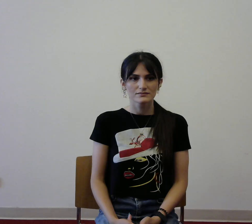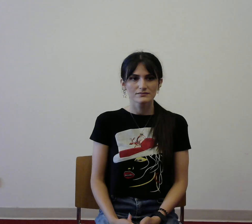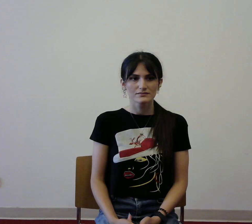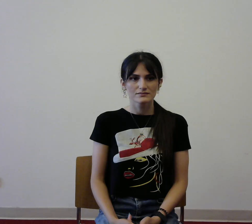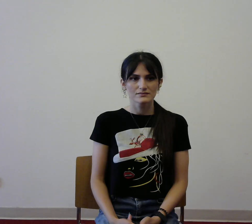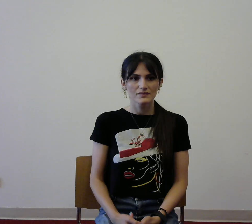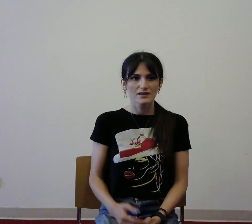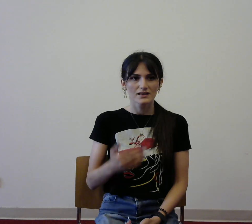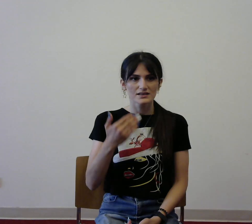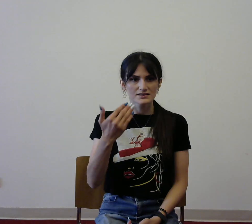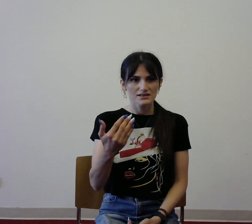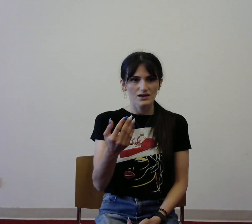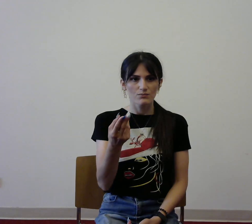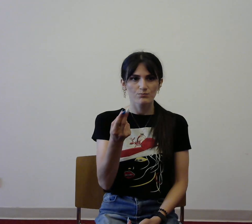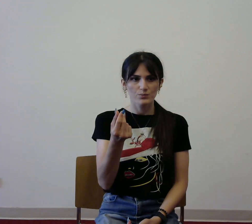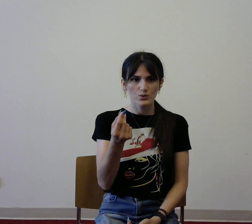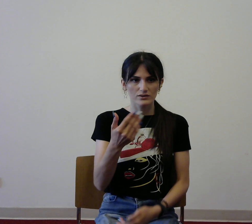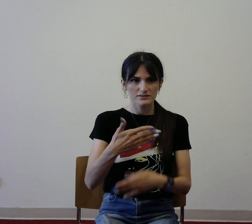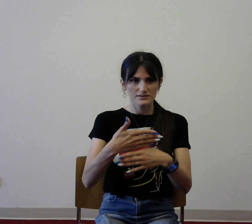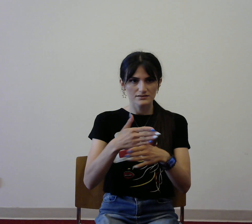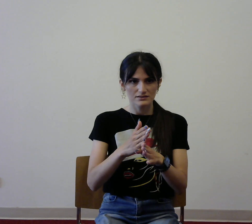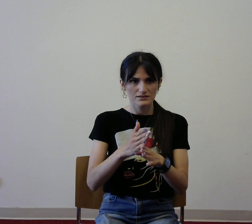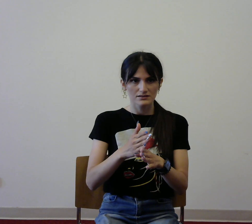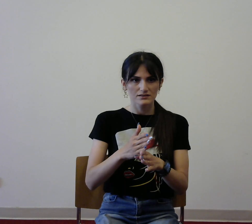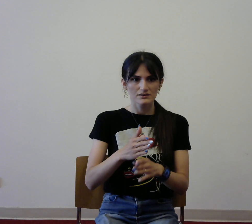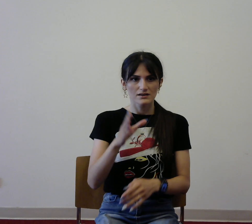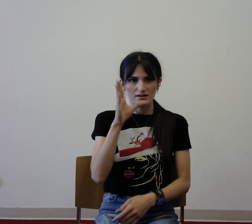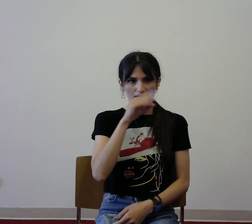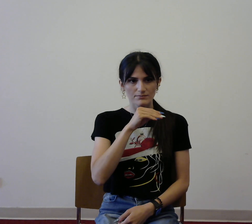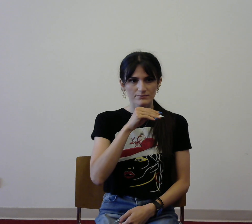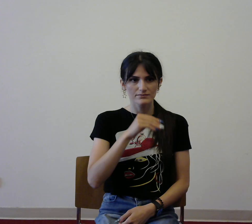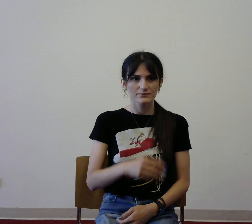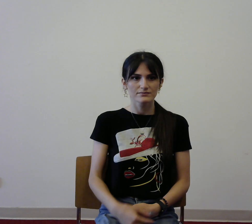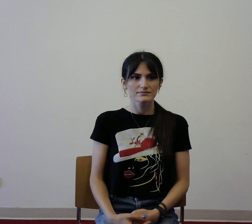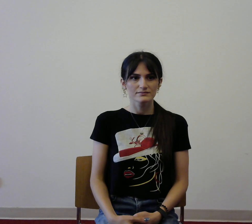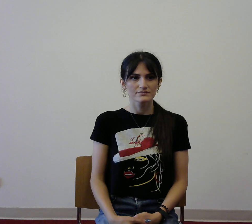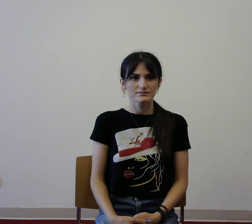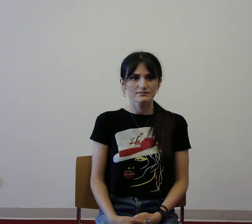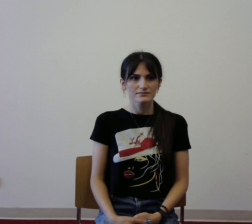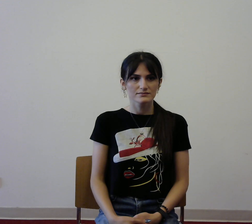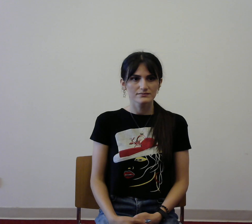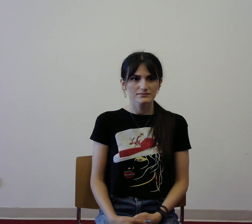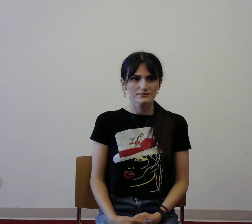Siz pulu xırdalaya bilərsinizmi?